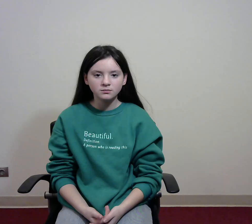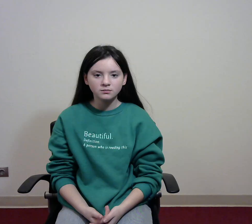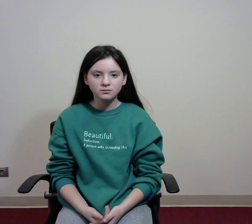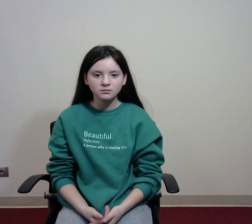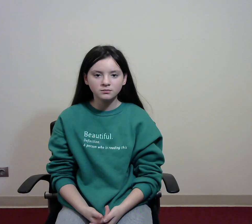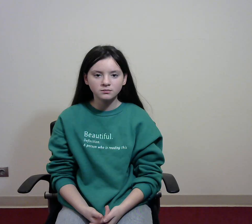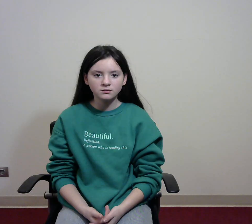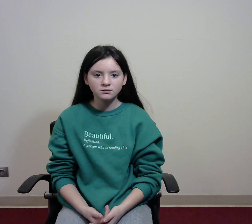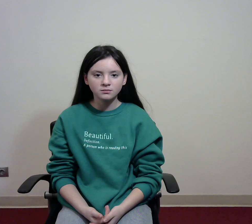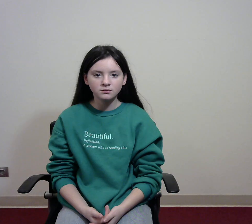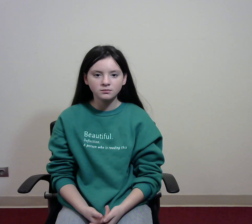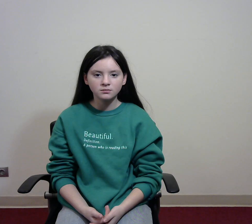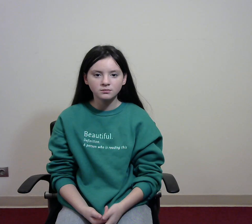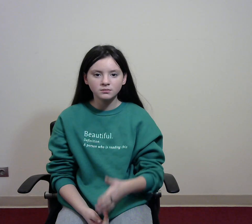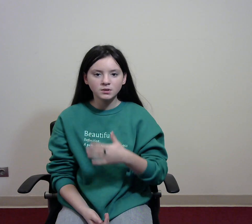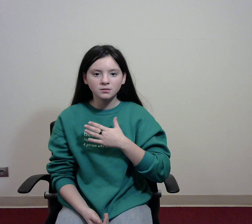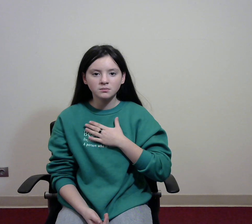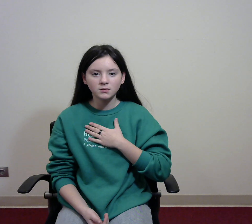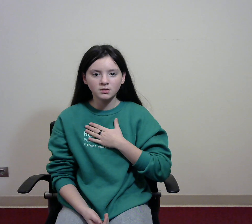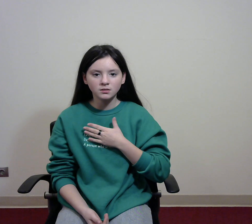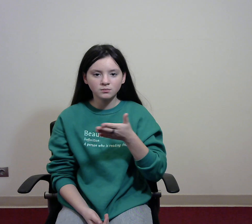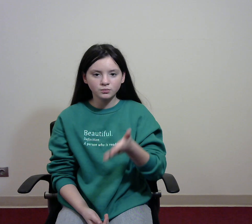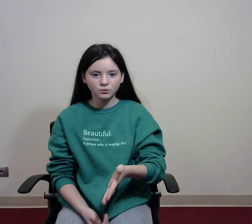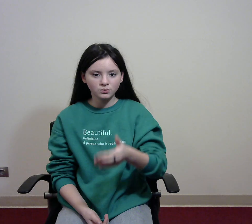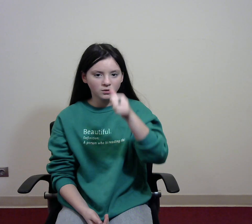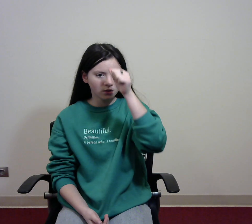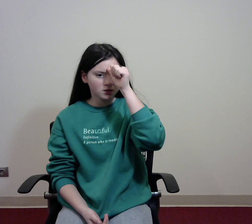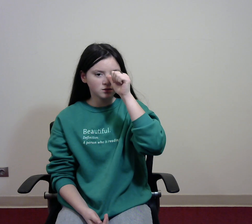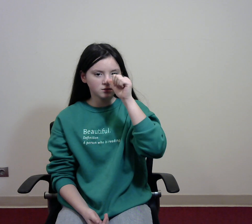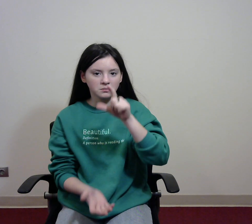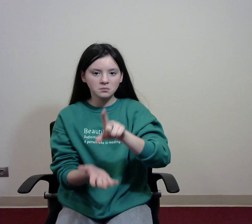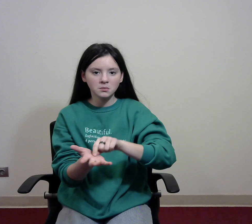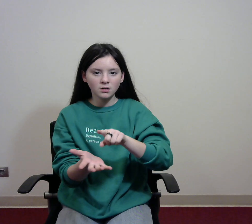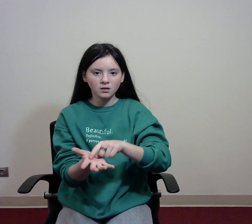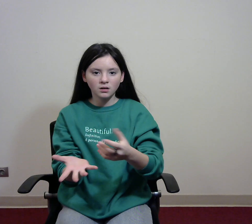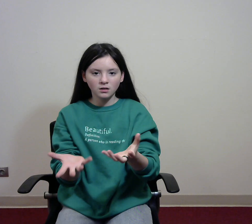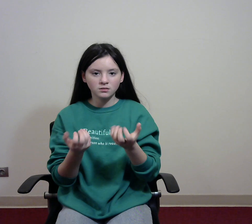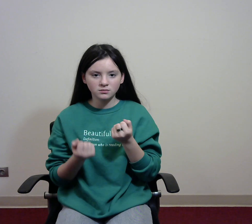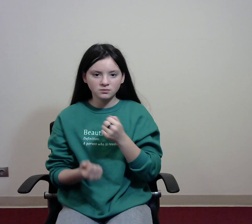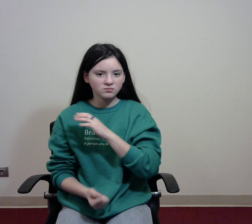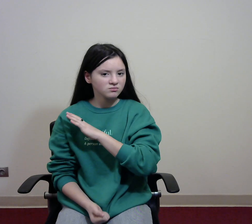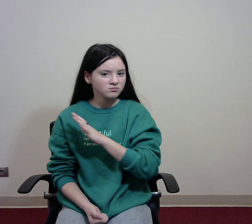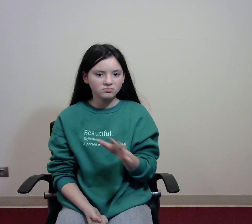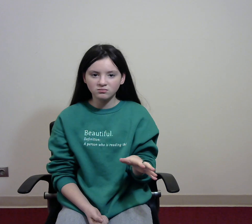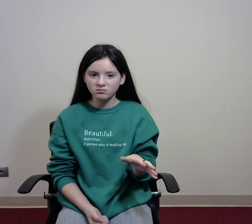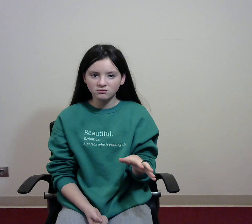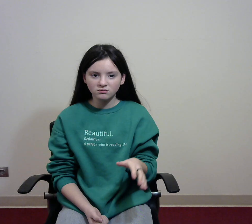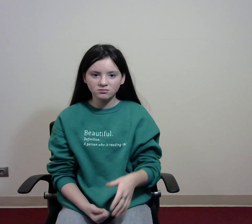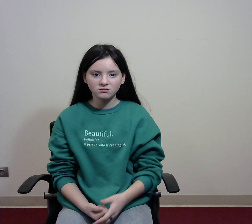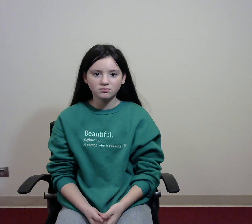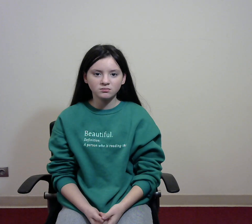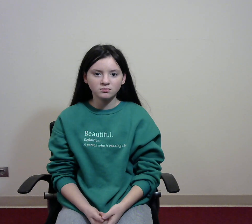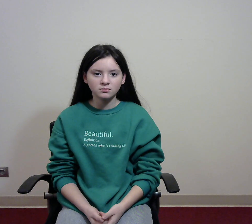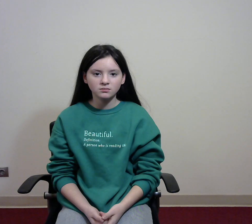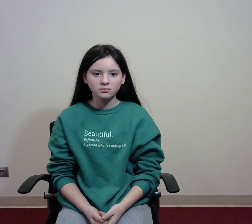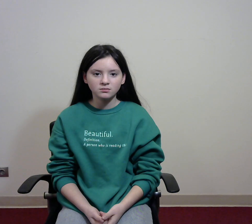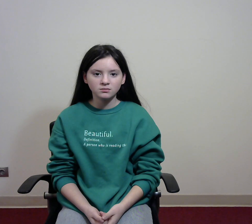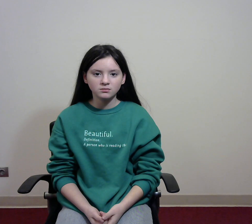Mən bu ay pensiya almamışam